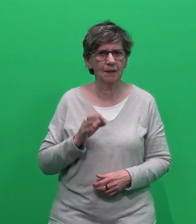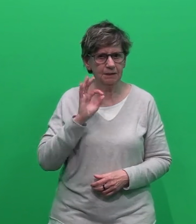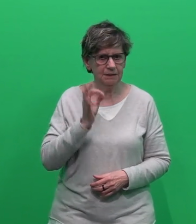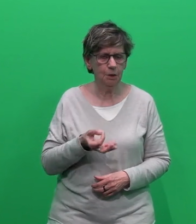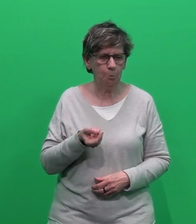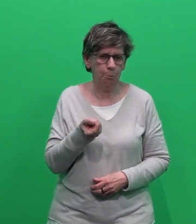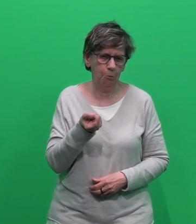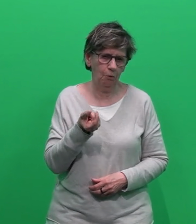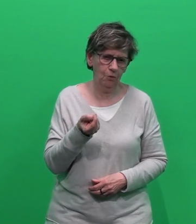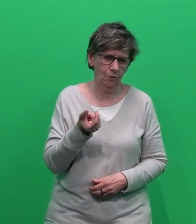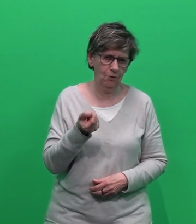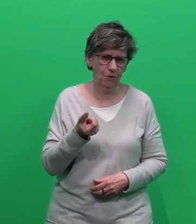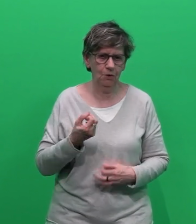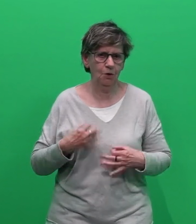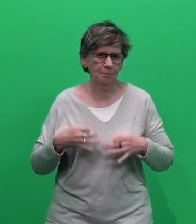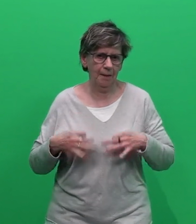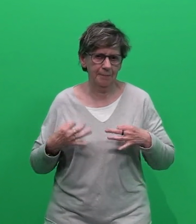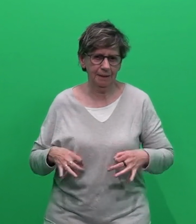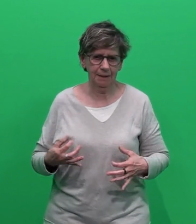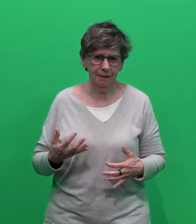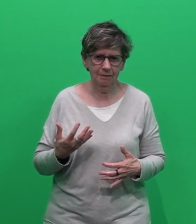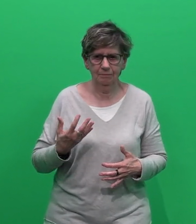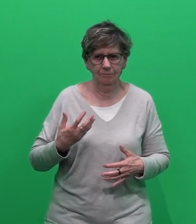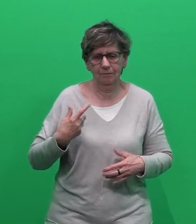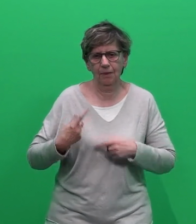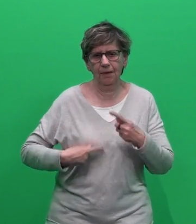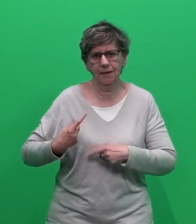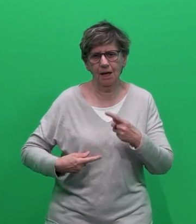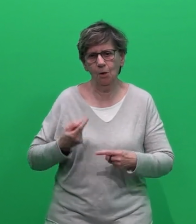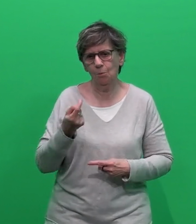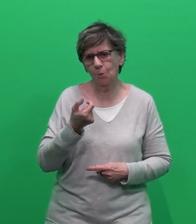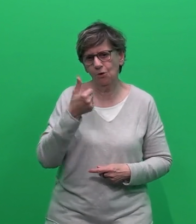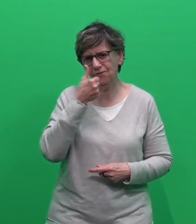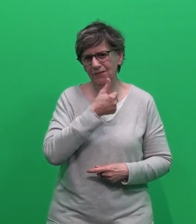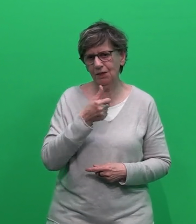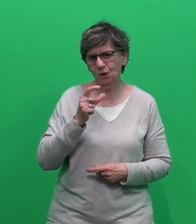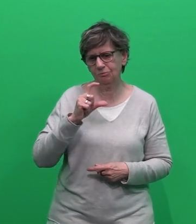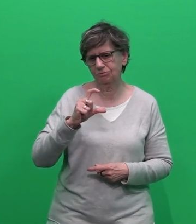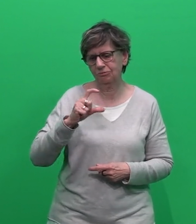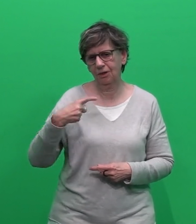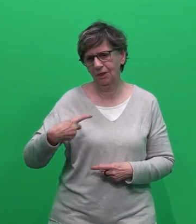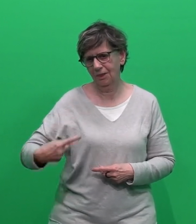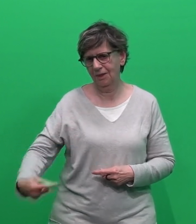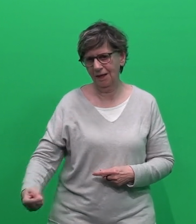Sí, poc. Normalment una mica de ví al dia, una mica cada dia.